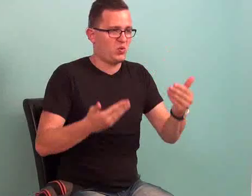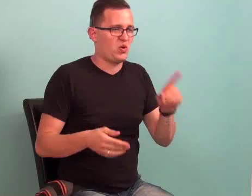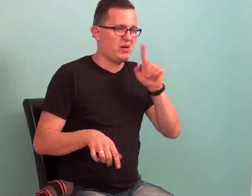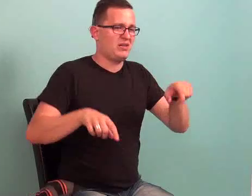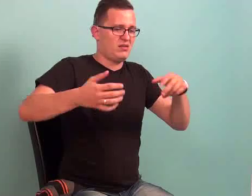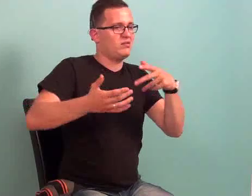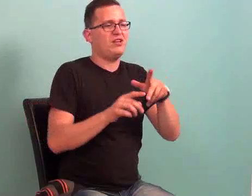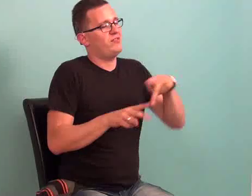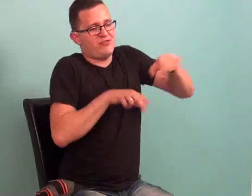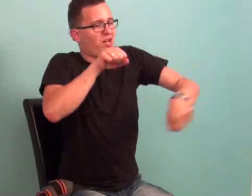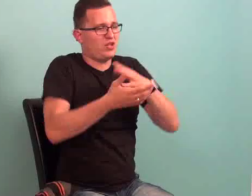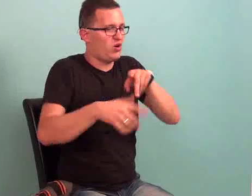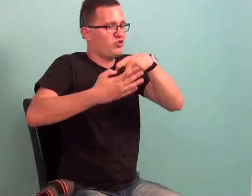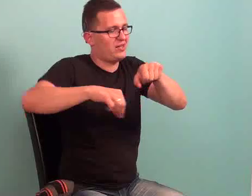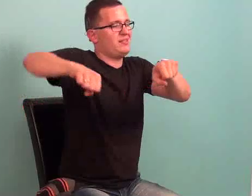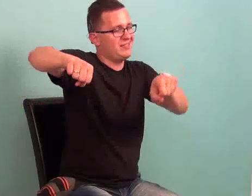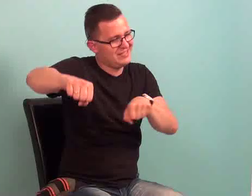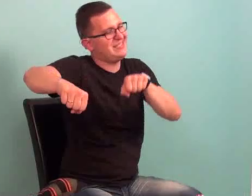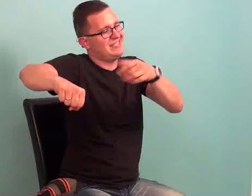Chłopak nie wsiada na rower, tylko prowadzi go.